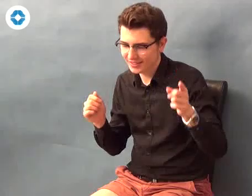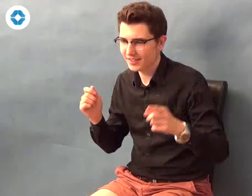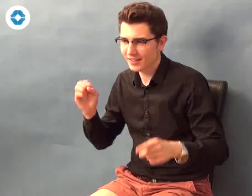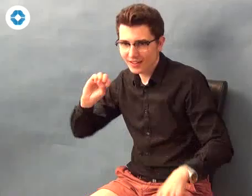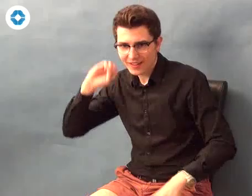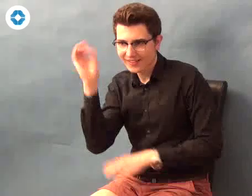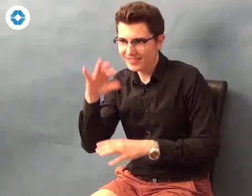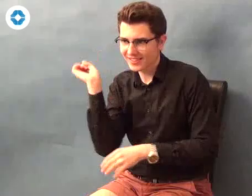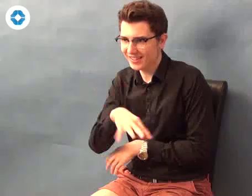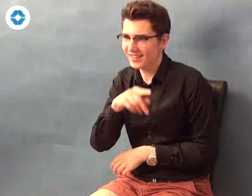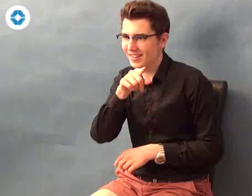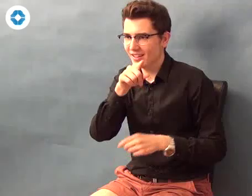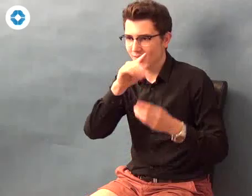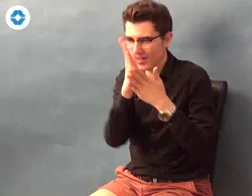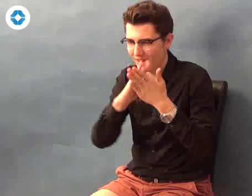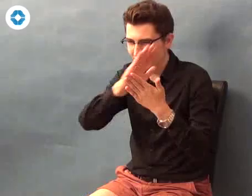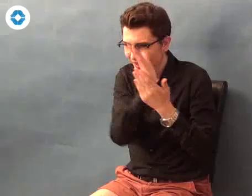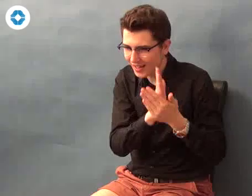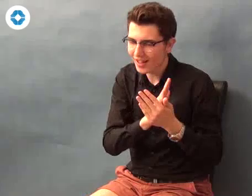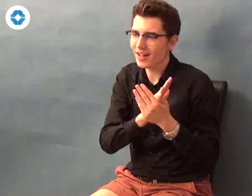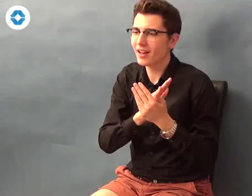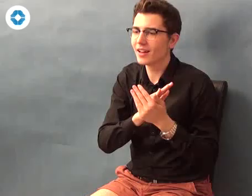Rzuca dwa razy w szyby, a one pękają.